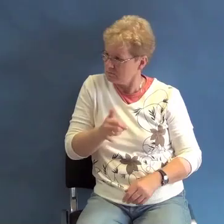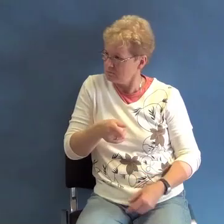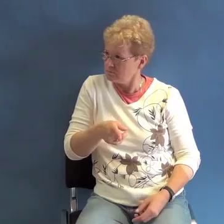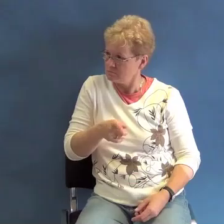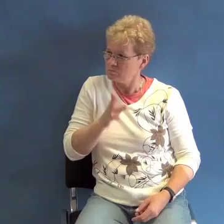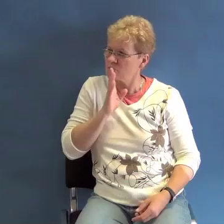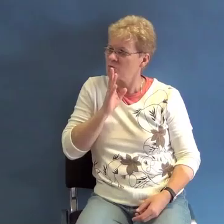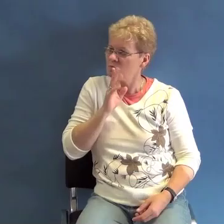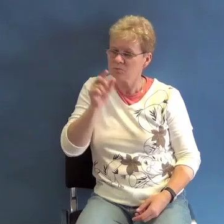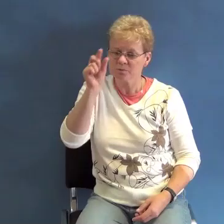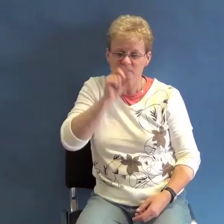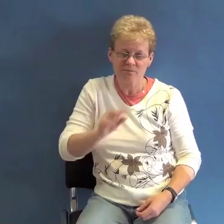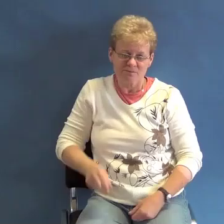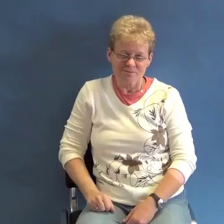To ze względu na tę czerwoną obwódkę.